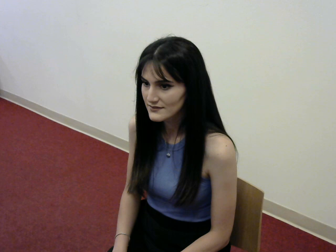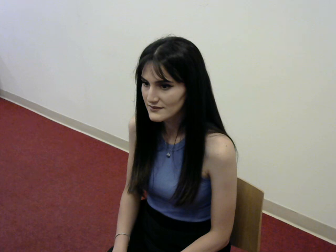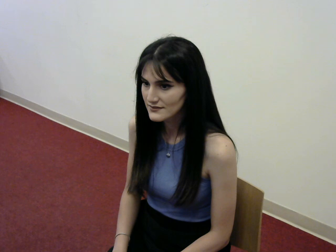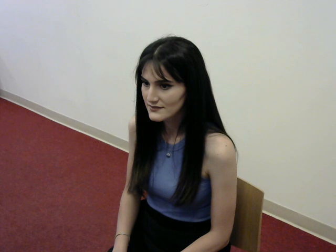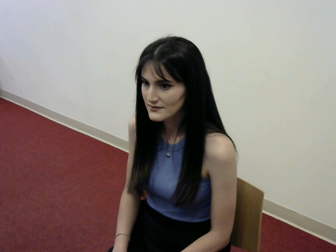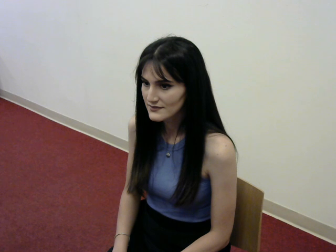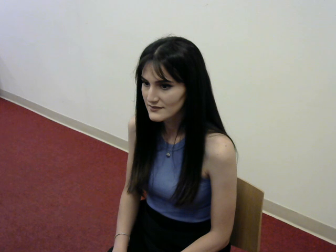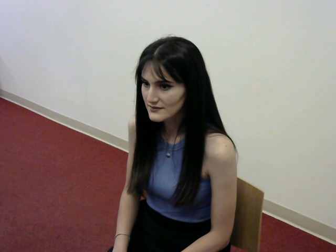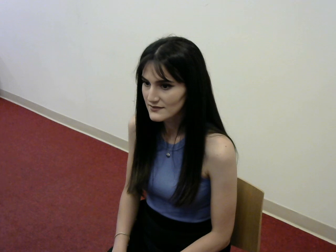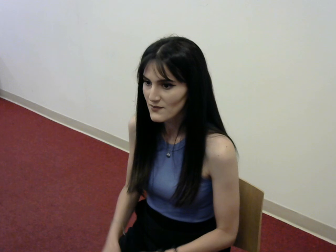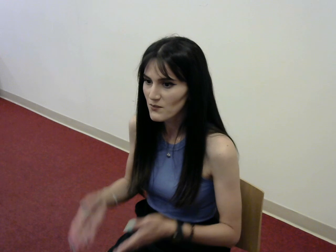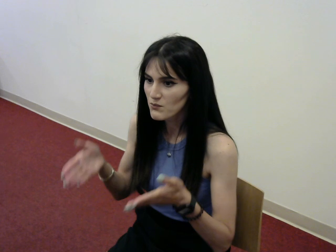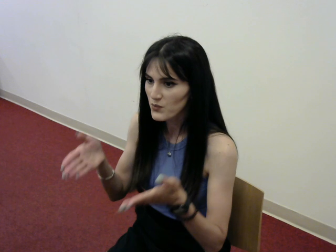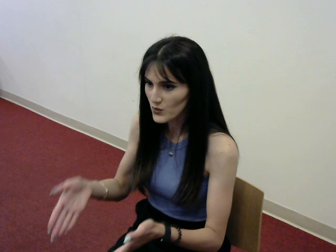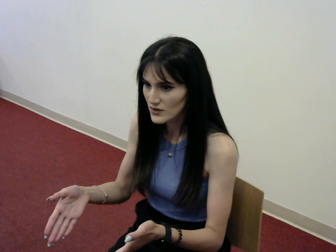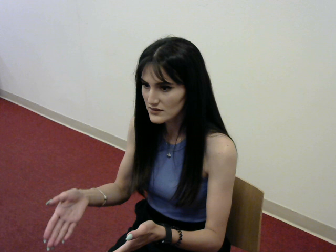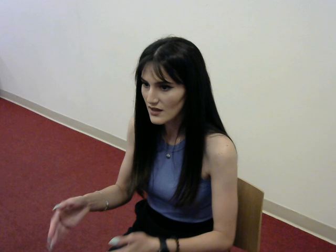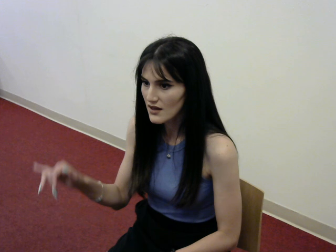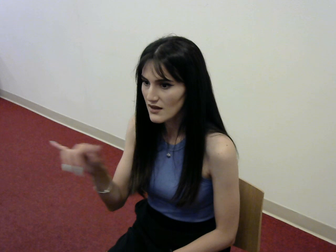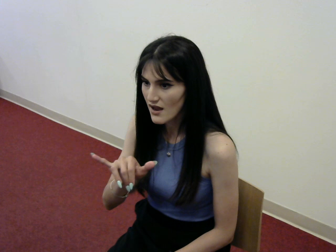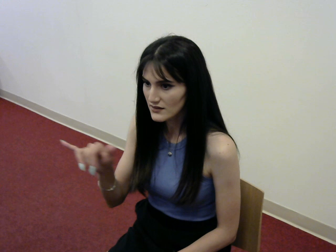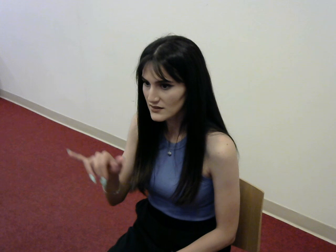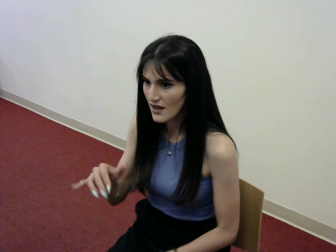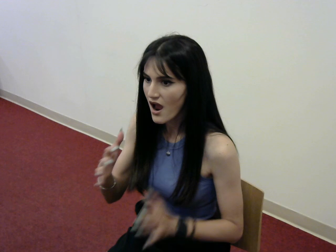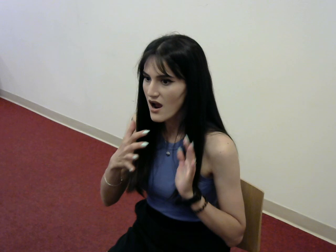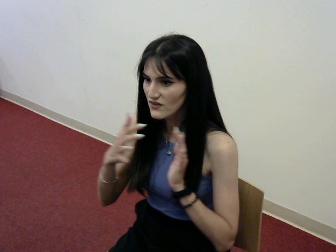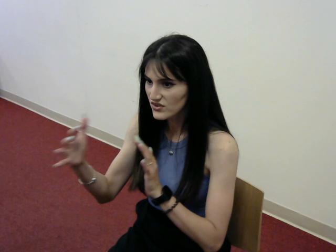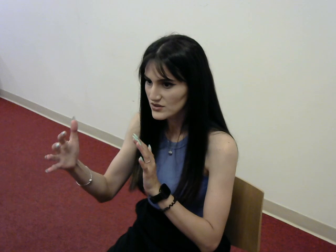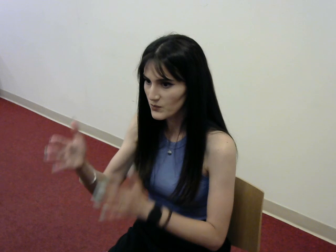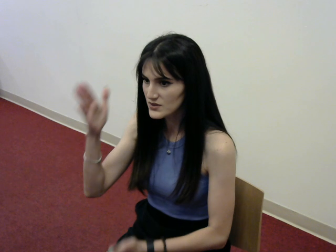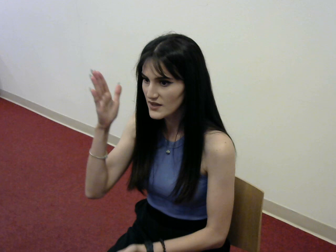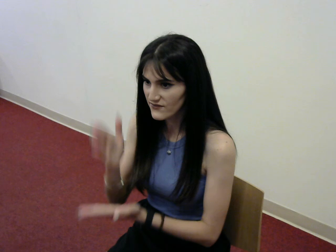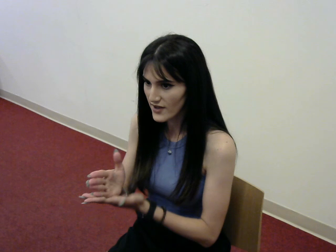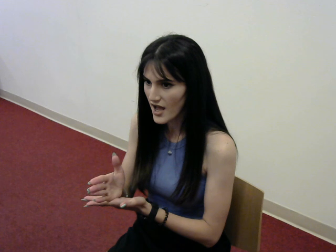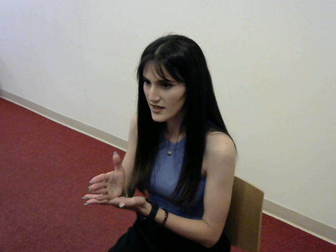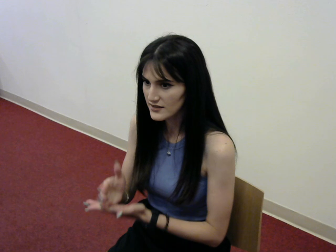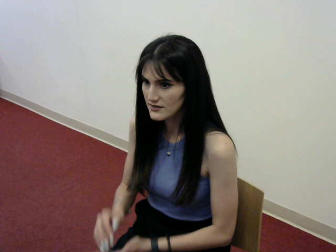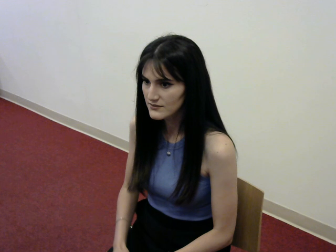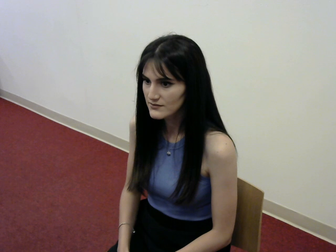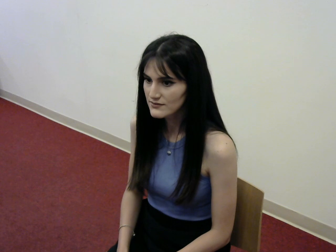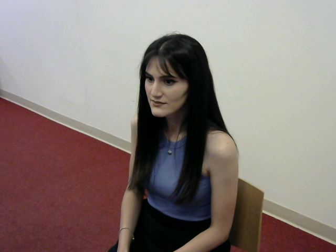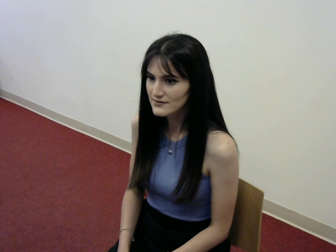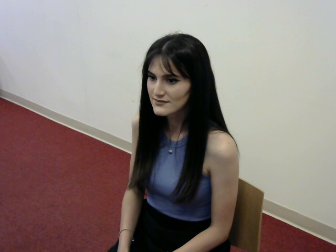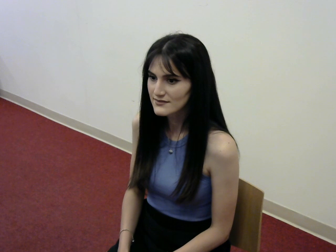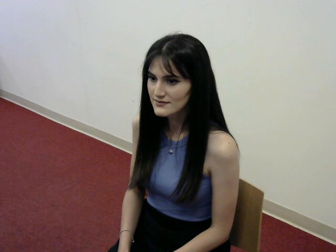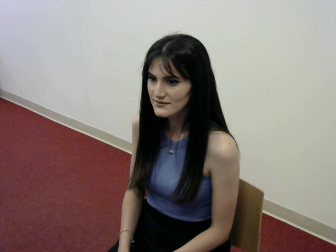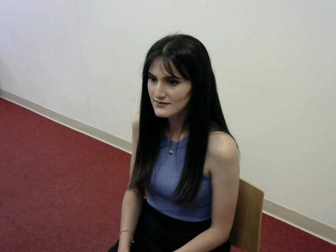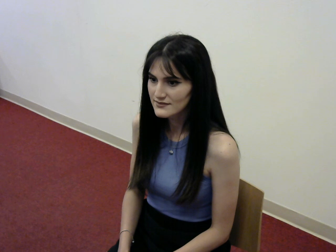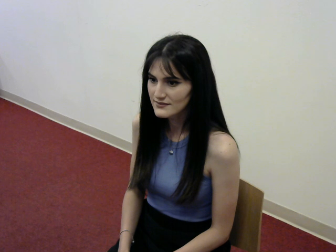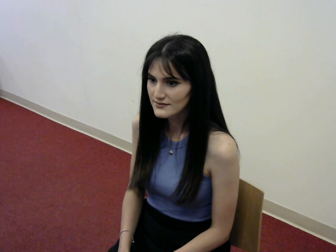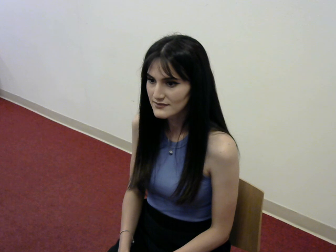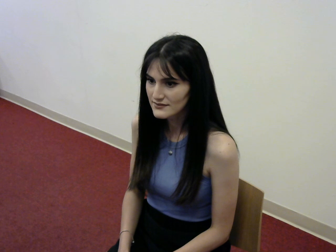Burda harda avtobus var?